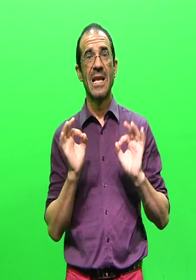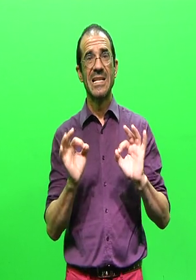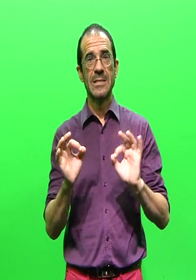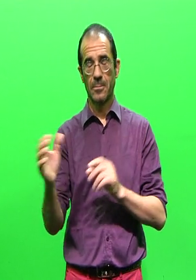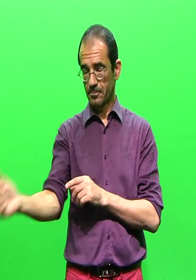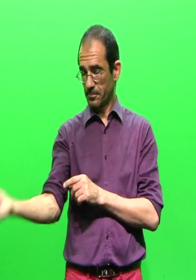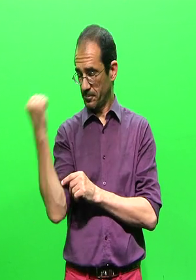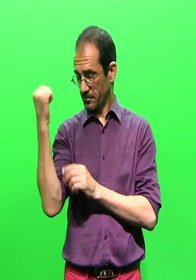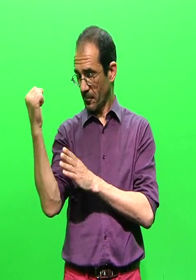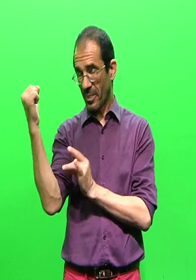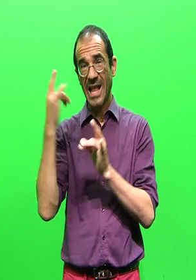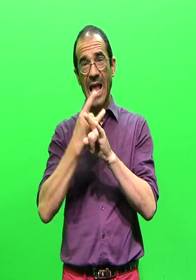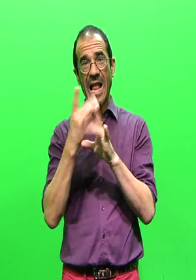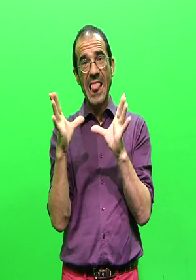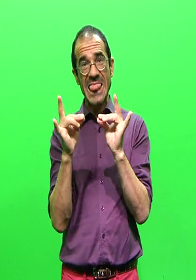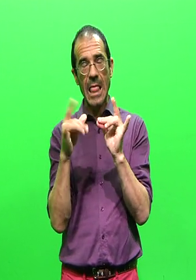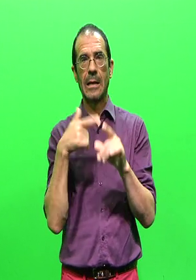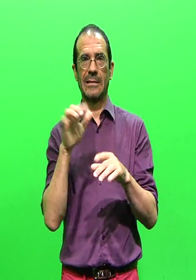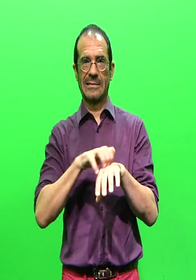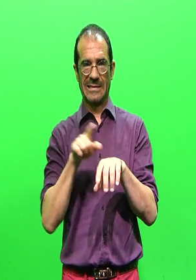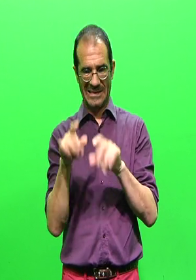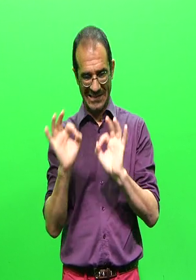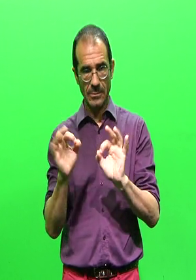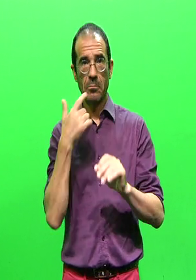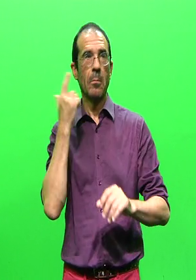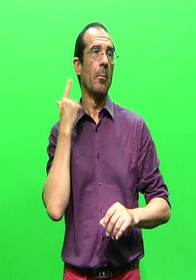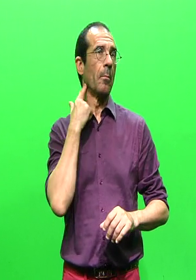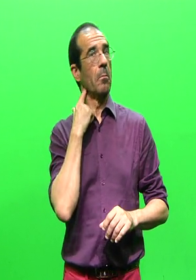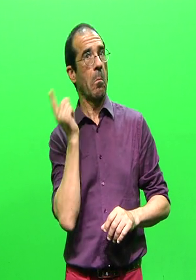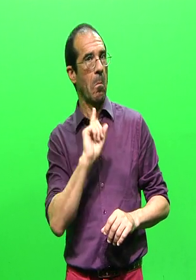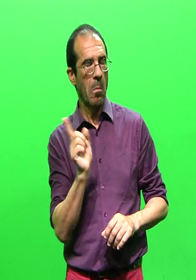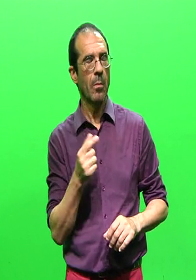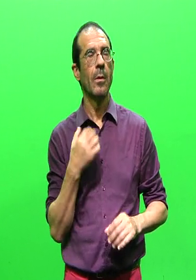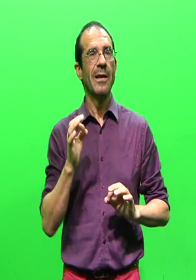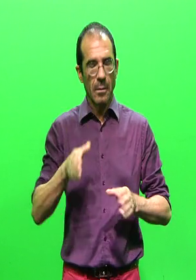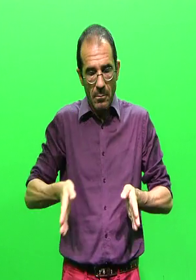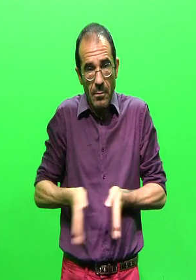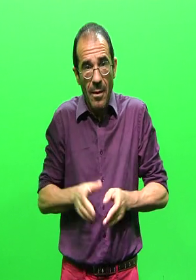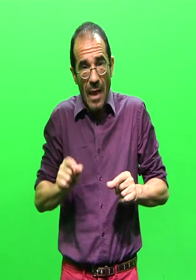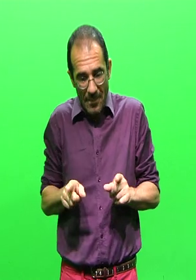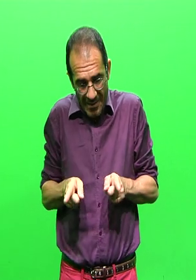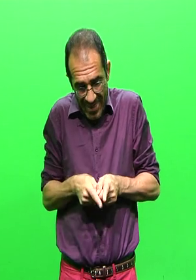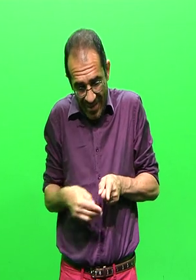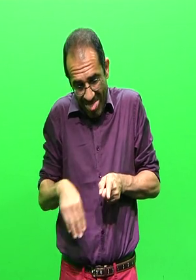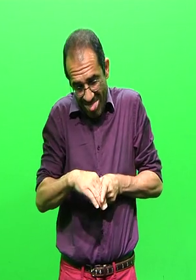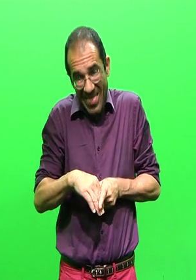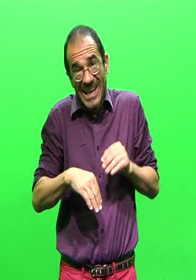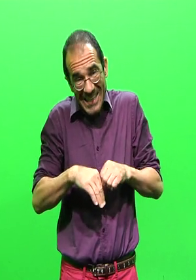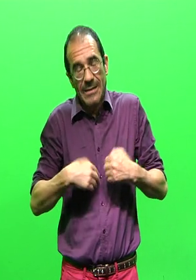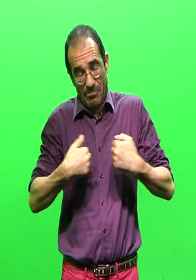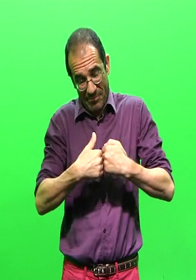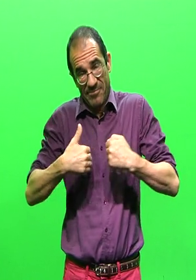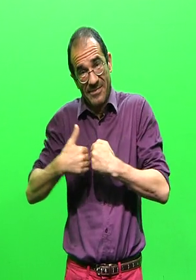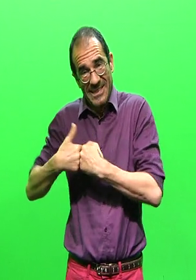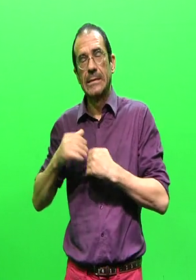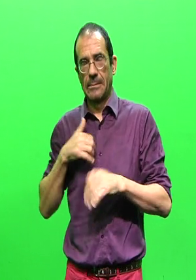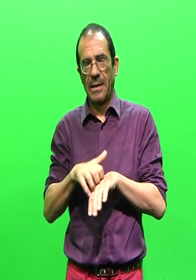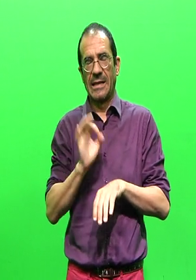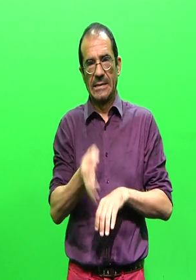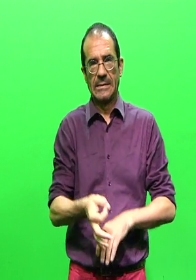Quan flexiono el braç se m'enganxa la pell i em pica. Per exemple, al coll no em passa, però a la part interior de les cames sí, quan s'enganxen les dues cames em piquen.